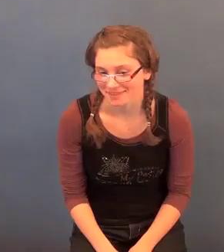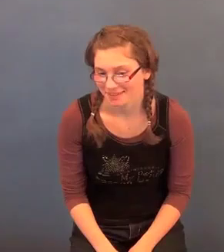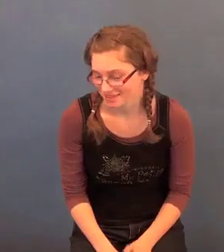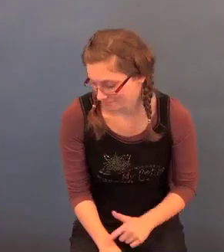Nie wiem.